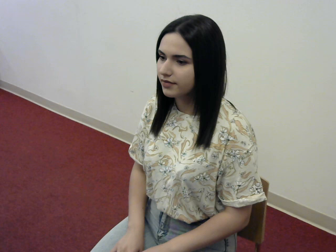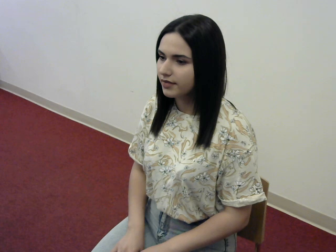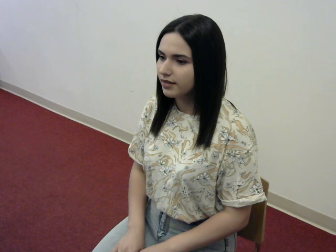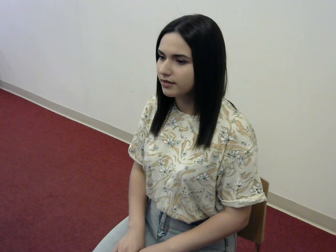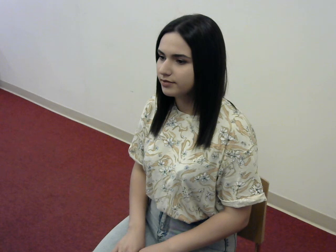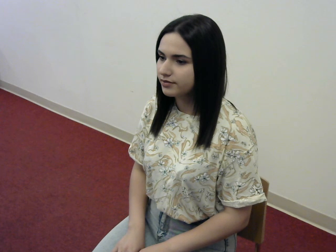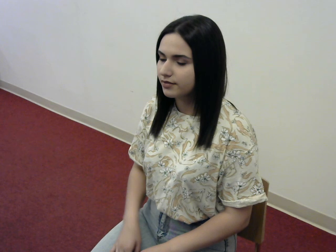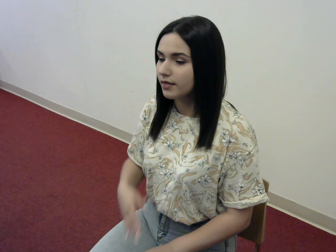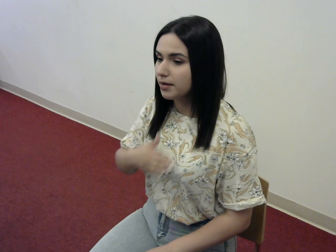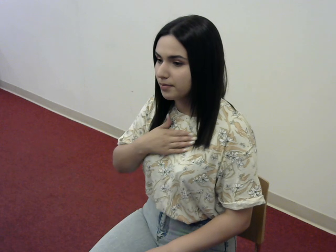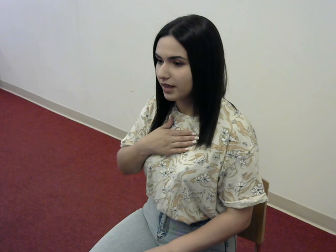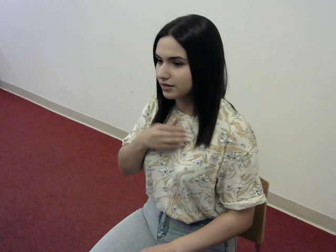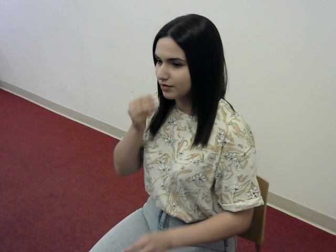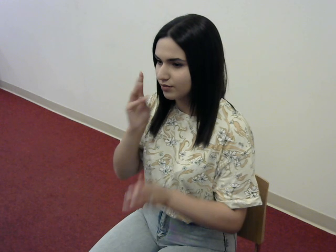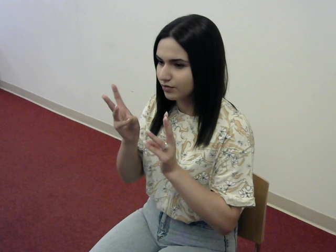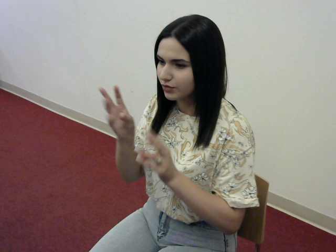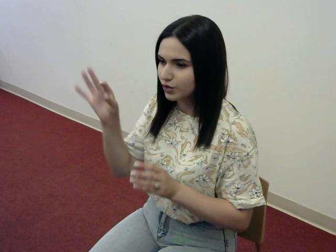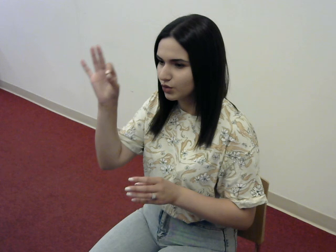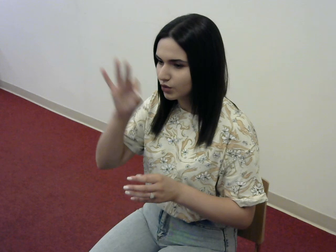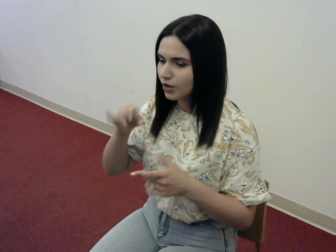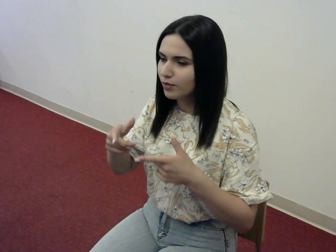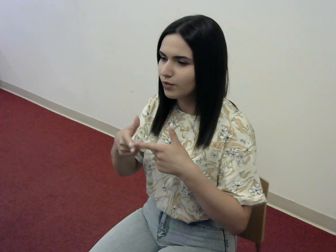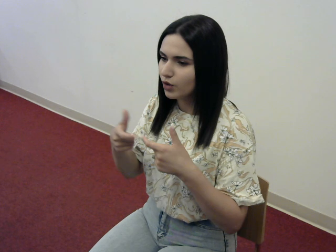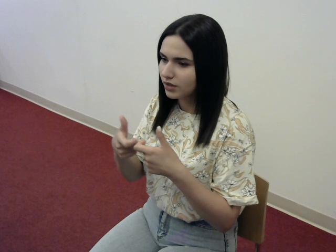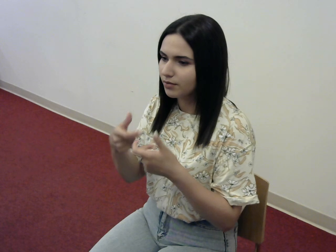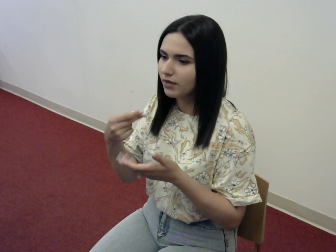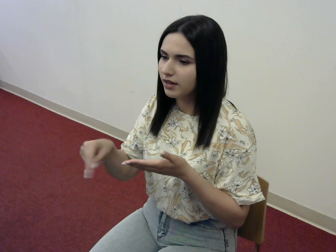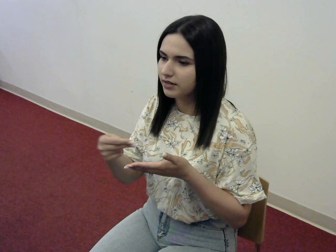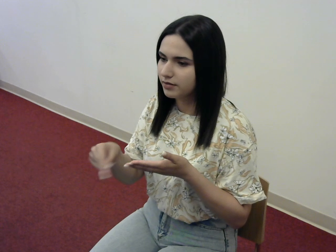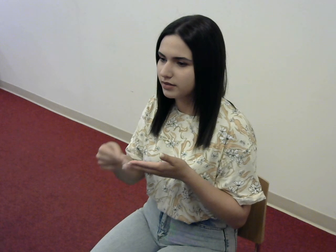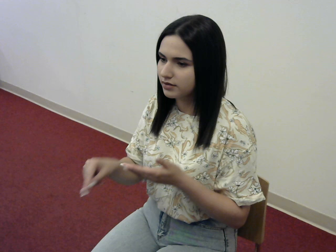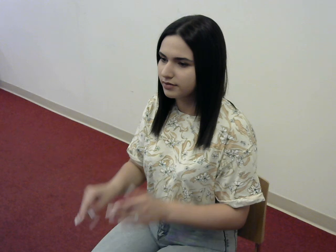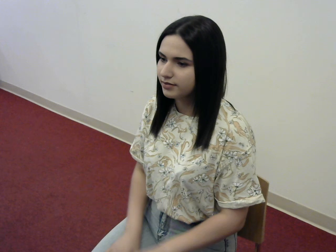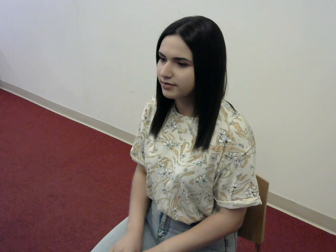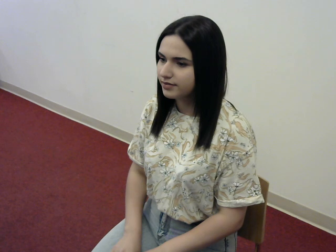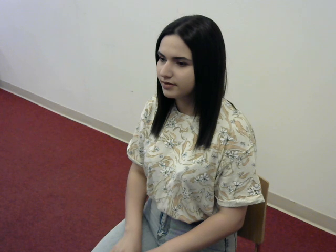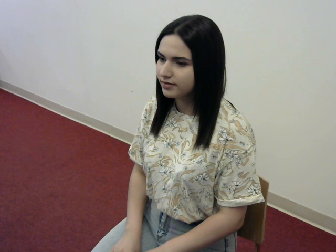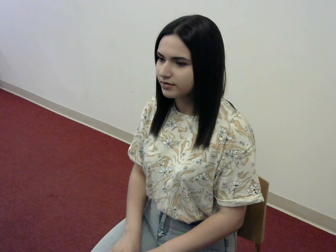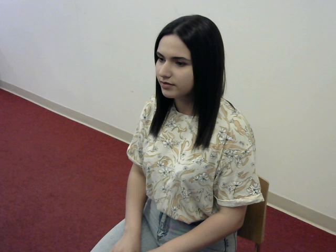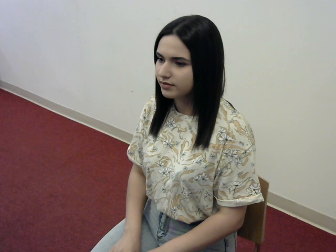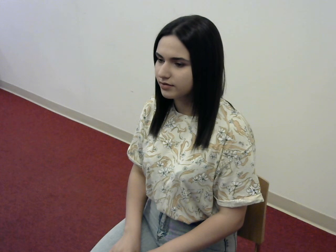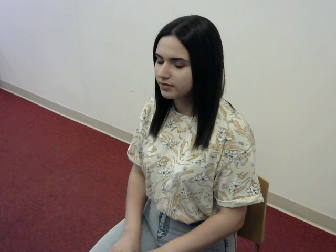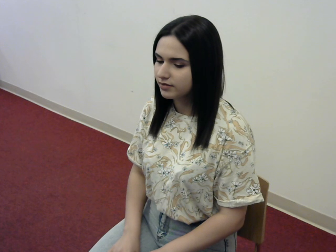Mən mətbəx üçün qab almalıyam